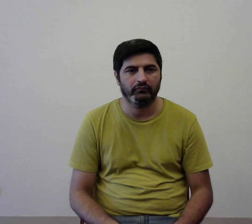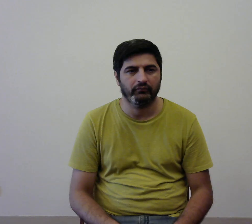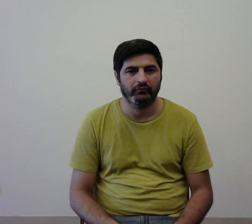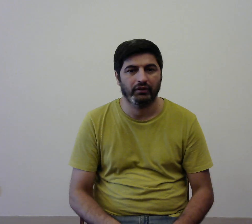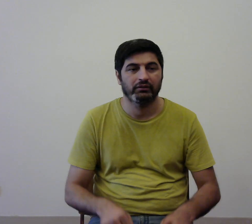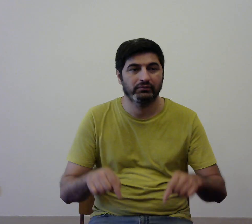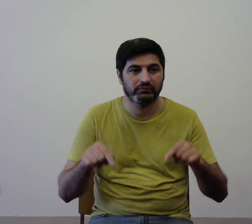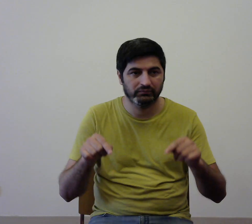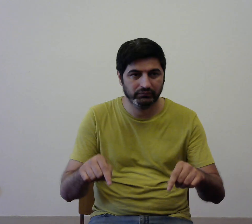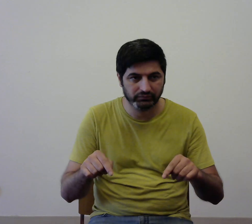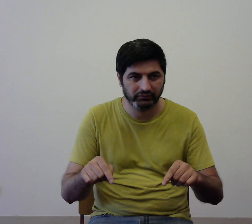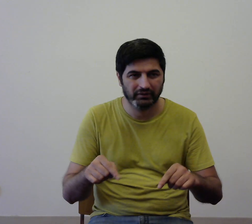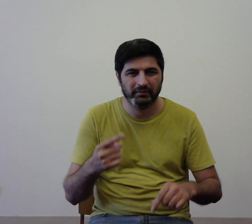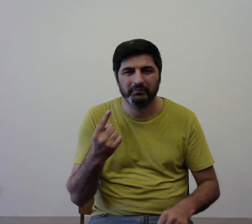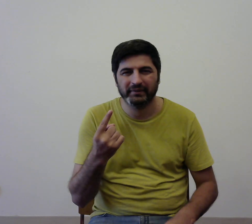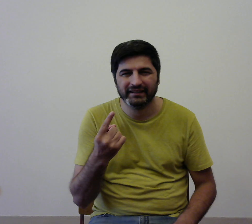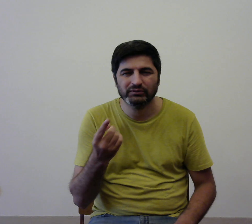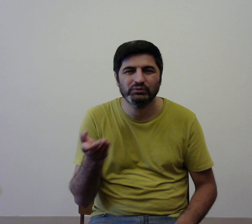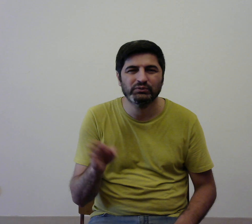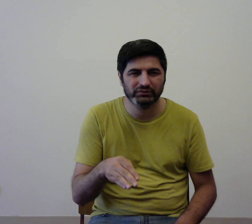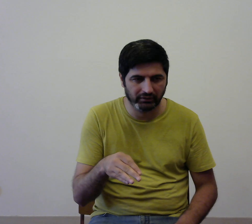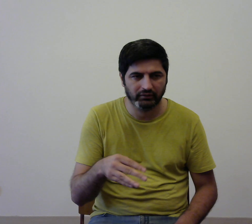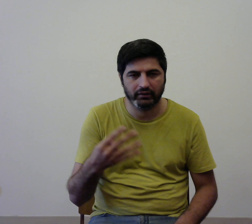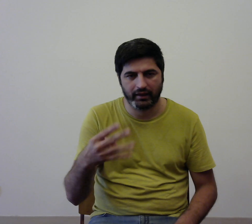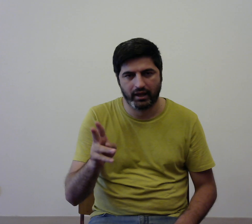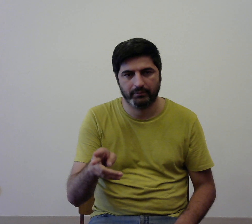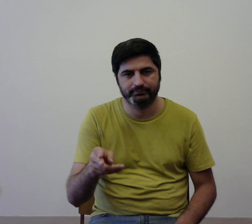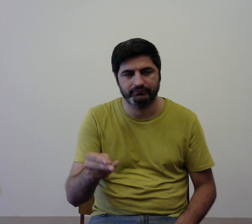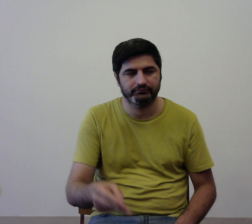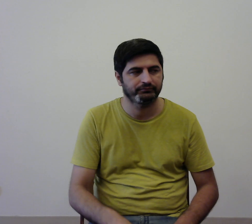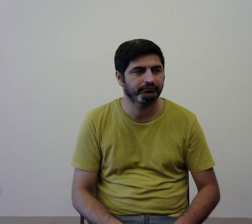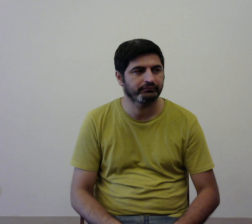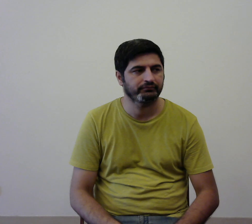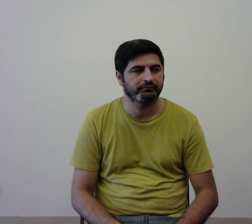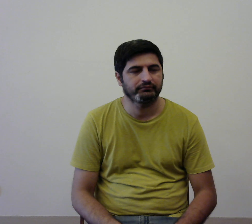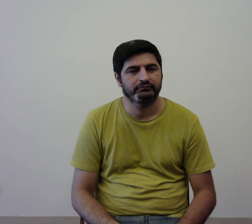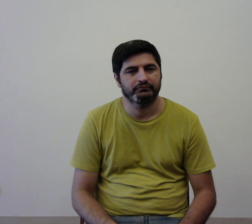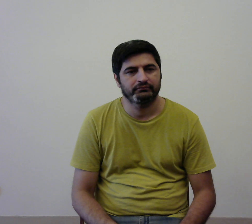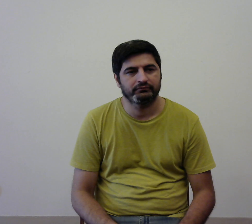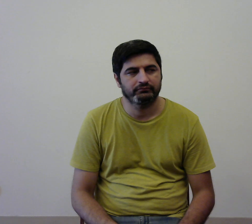Bunun bir dənəsi 40 qəpikdir